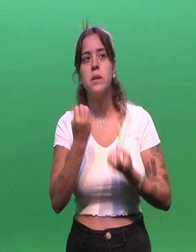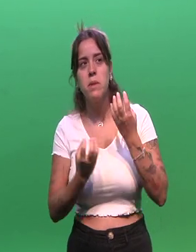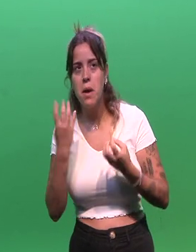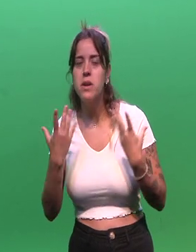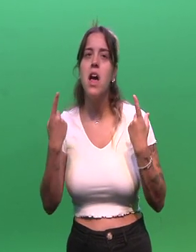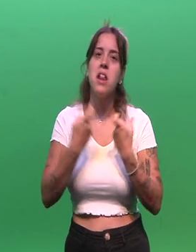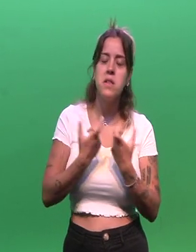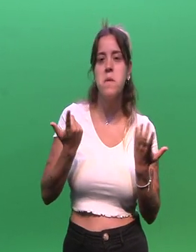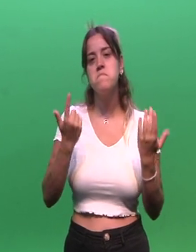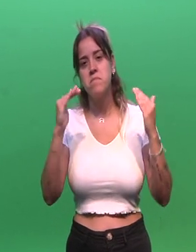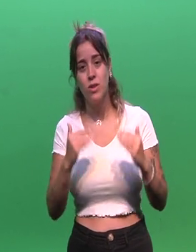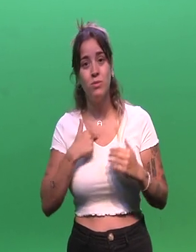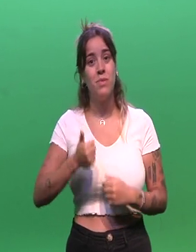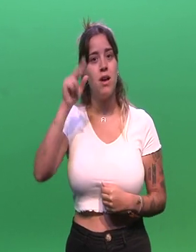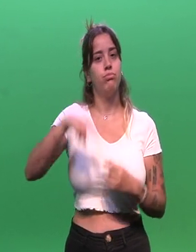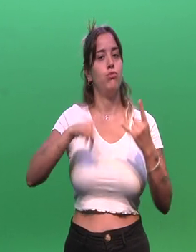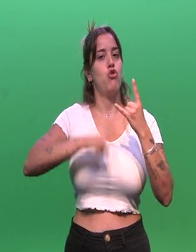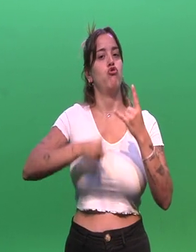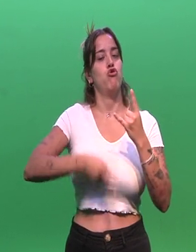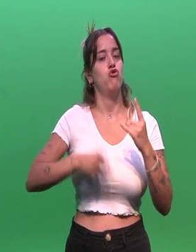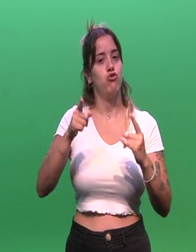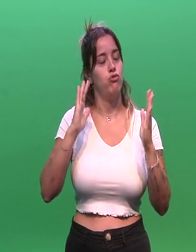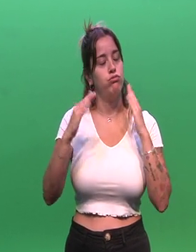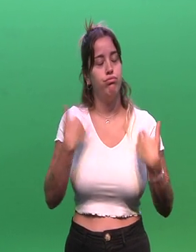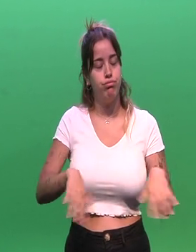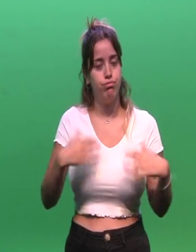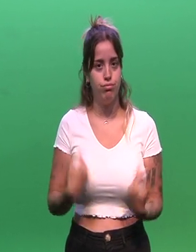Durant la primavera tinc menys al·lèrgia, em passa més durant la tardor.